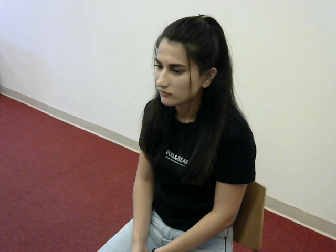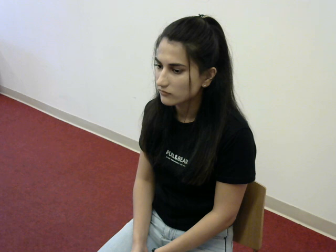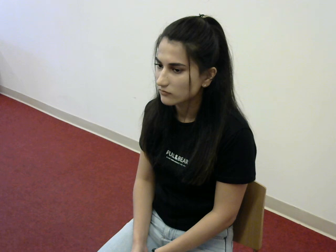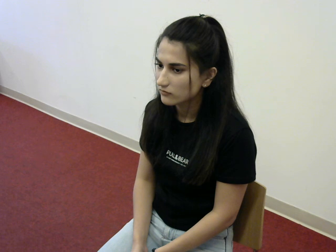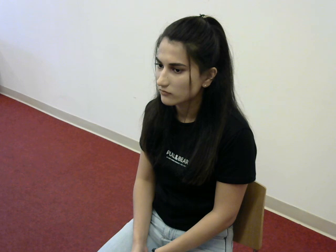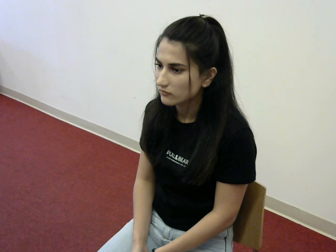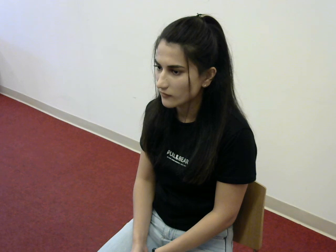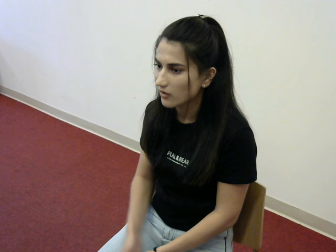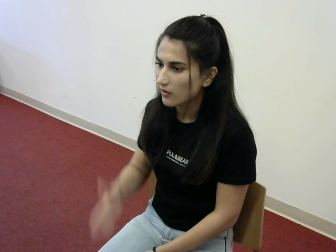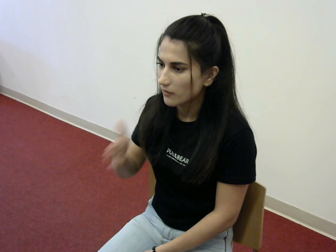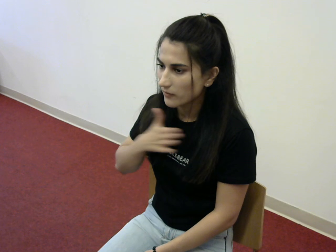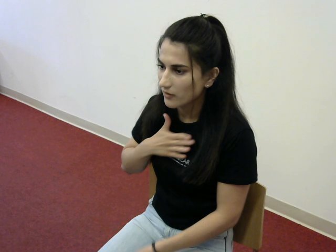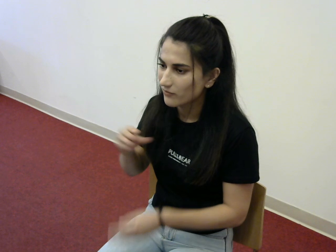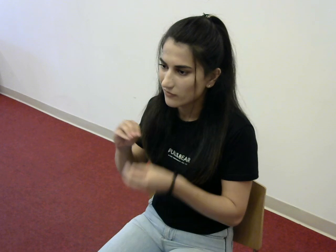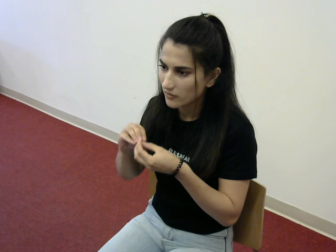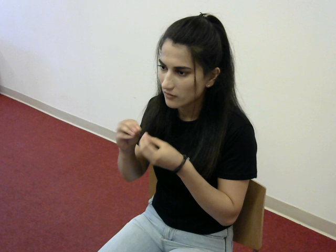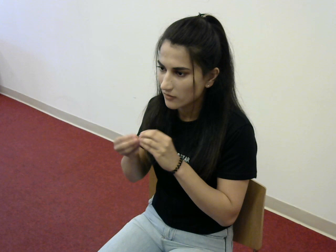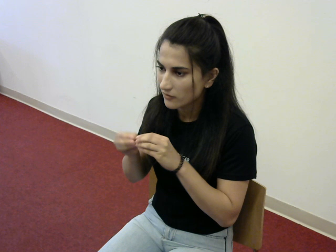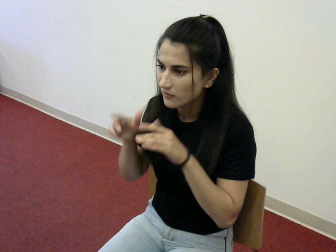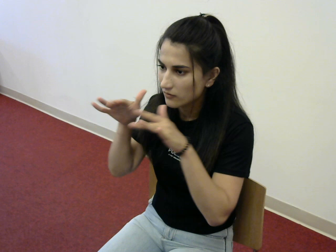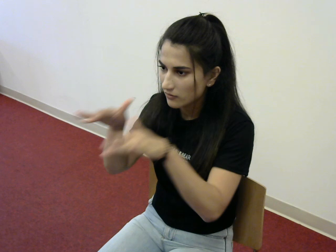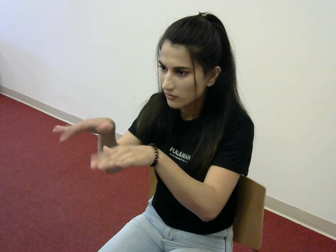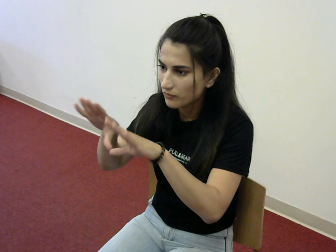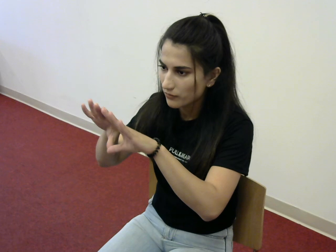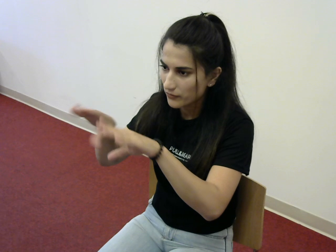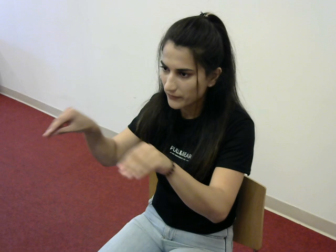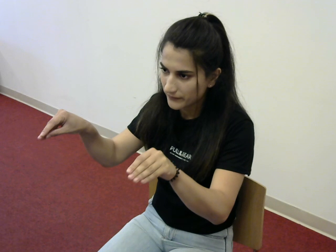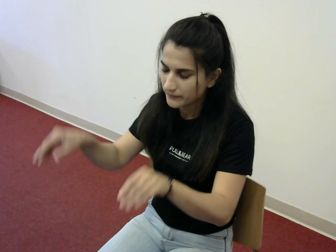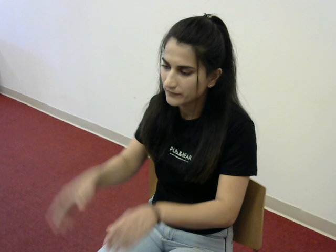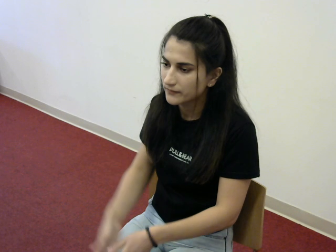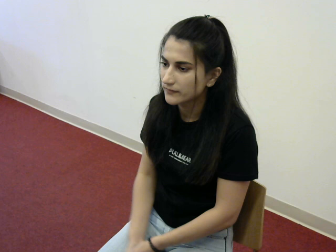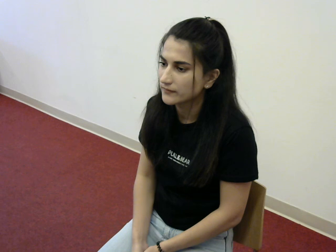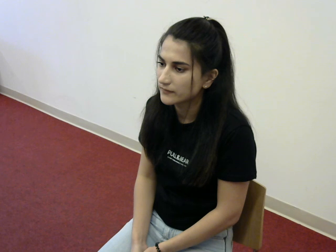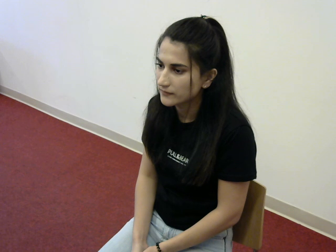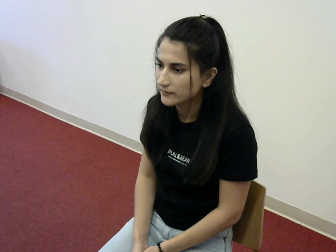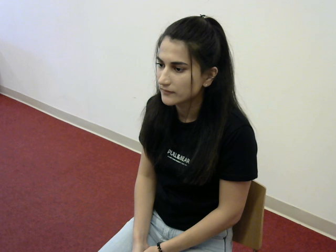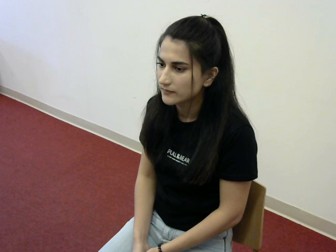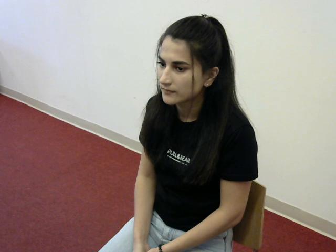Mənim problemim həll olundu